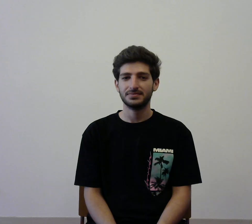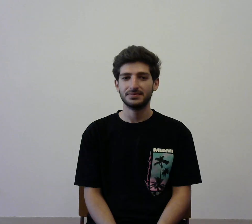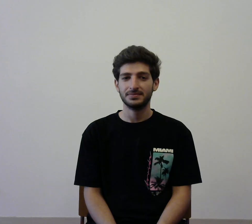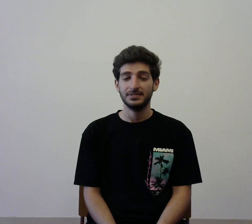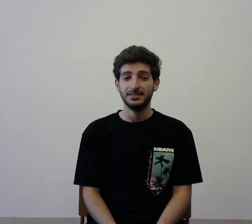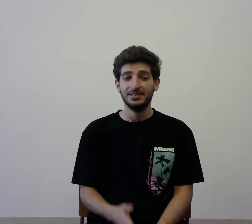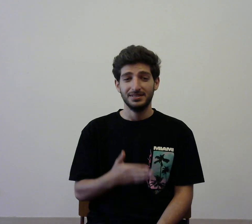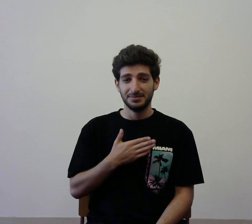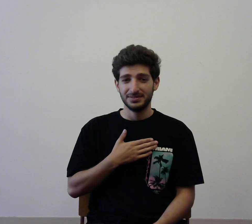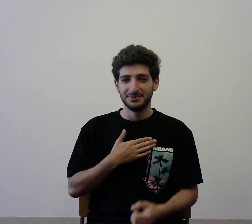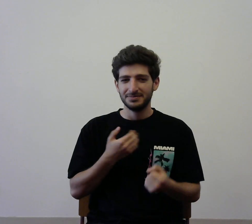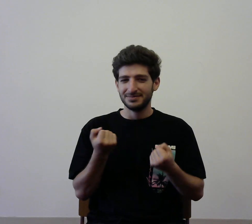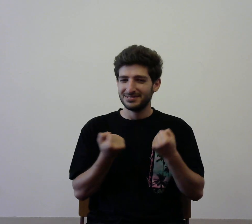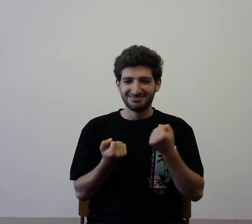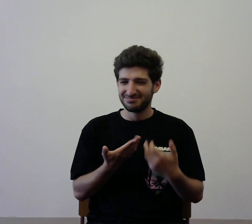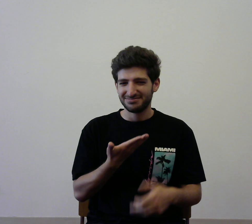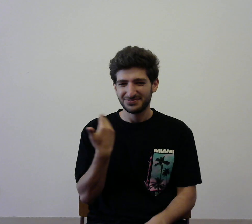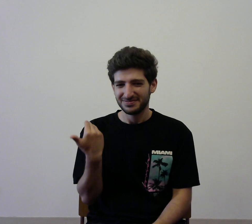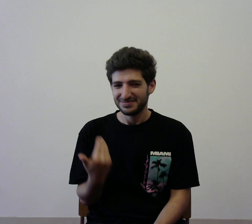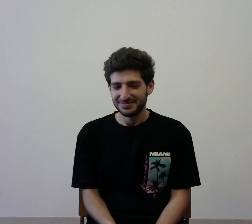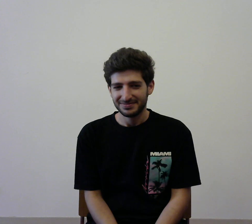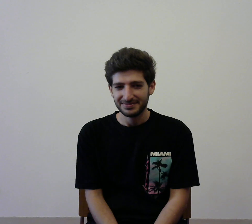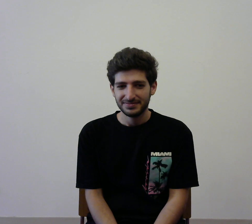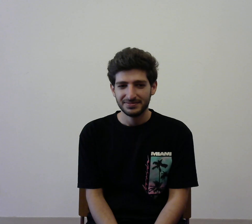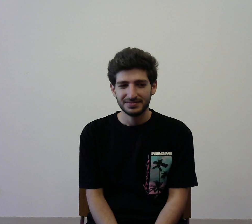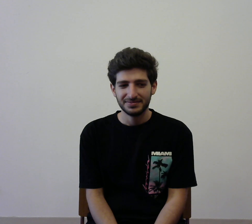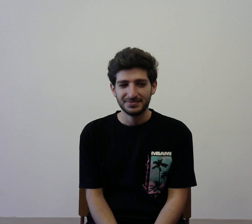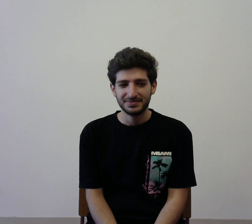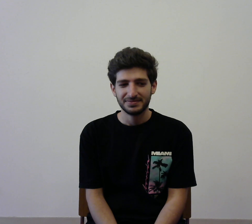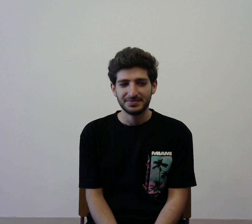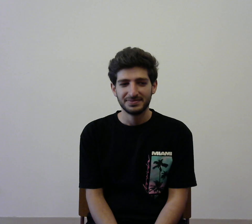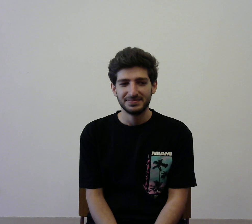Mənim avtomobilim yoxdur